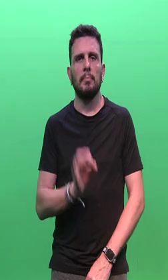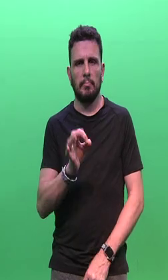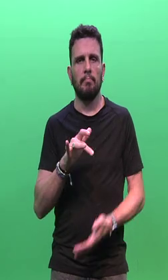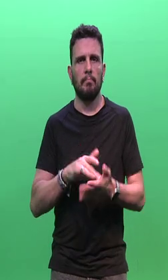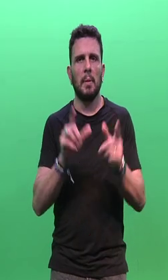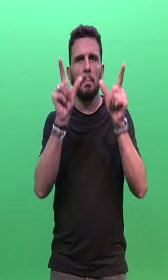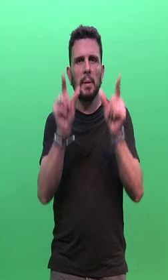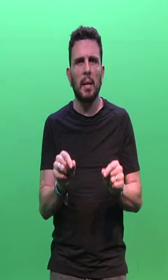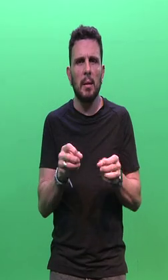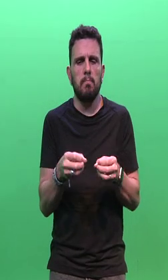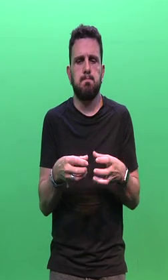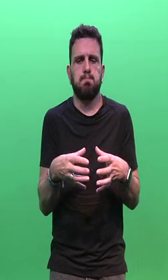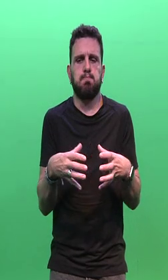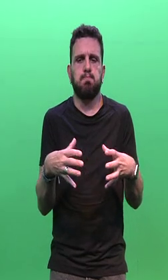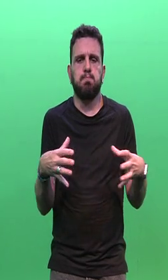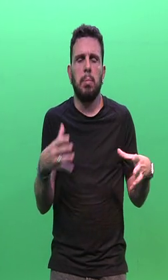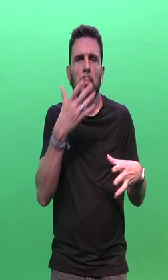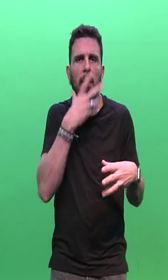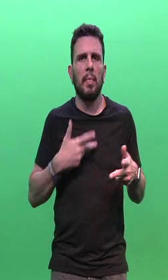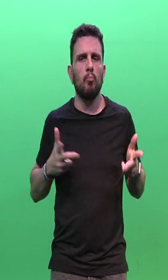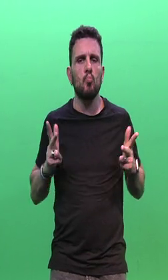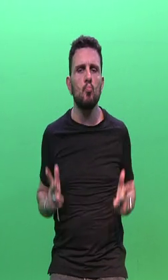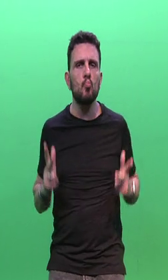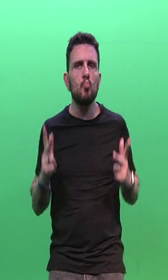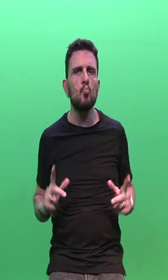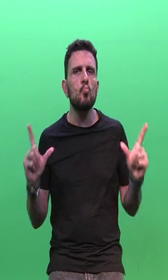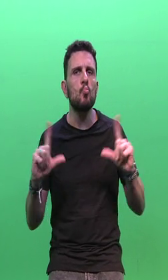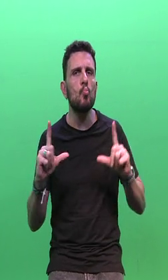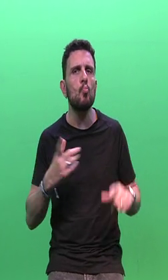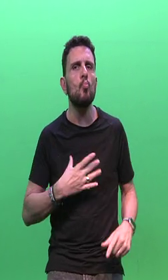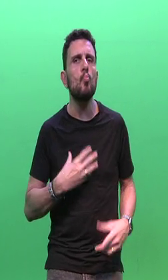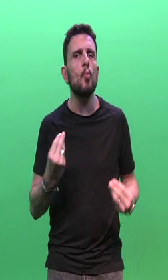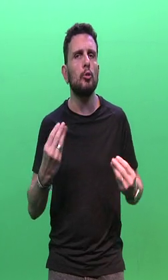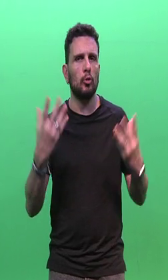Sí, tinc les cames inflades. Em sembla que passo molt de temps assegut mirant la televisió.